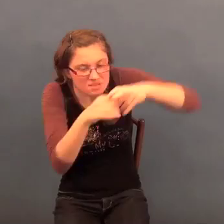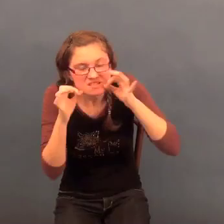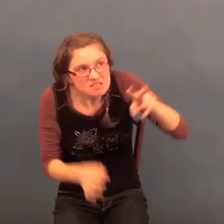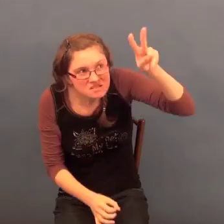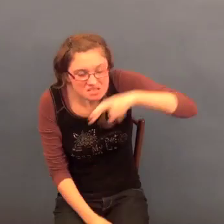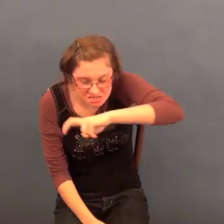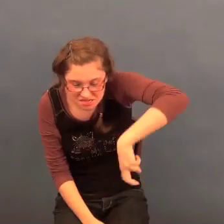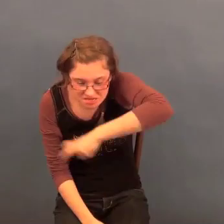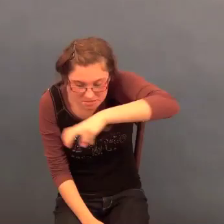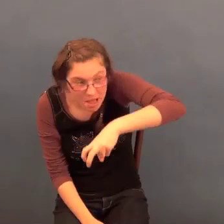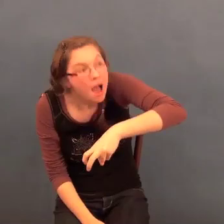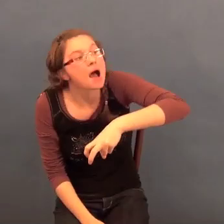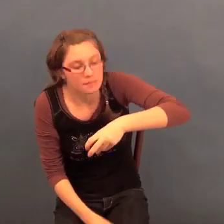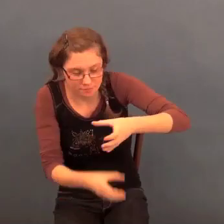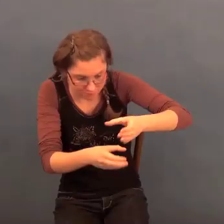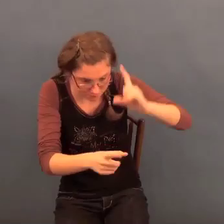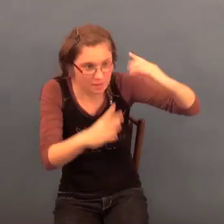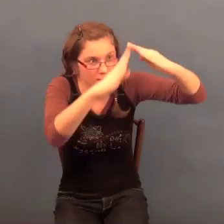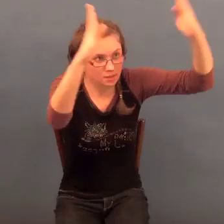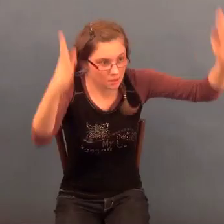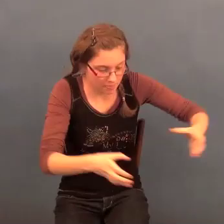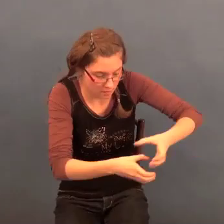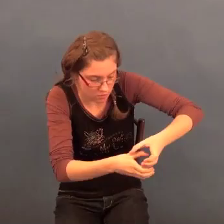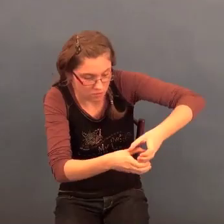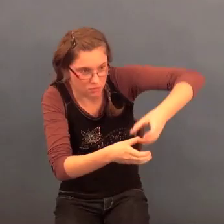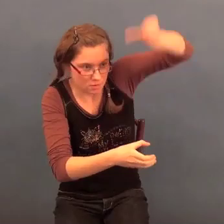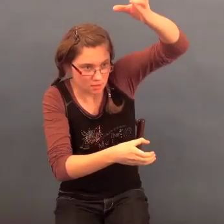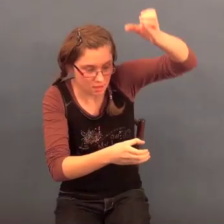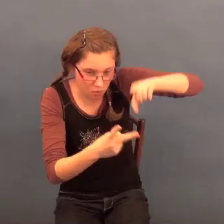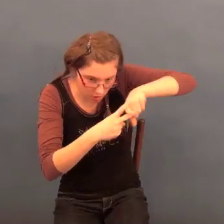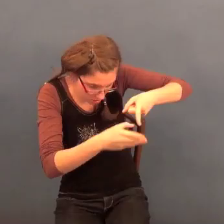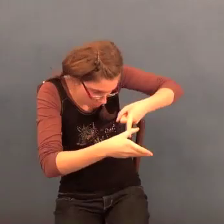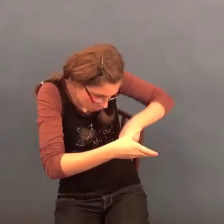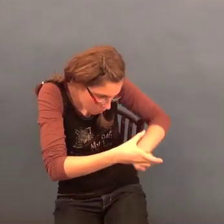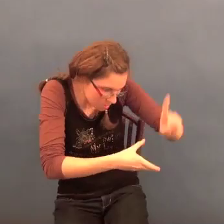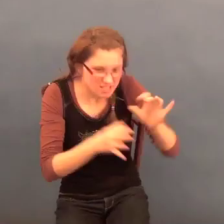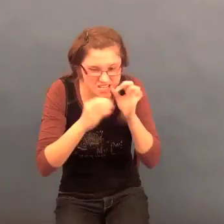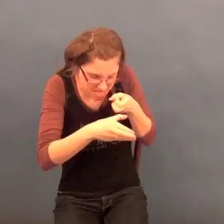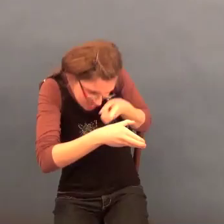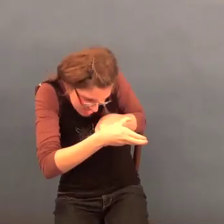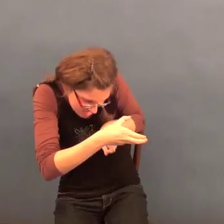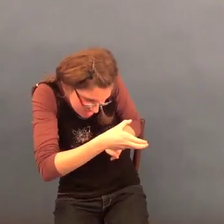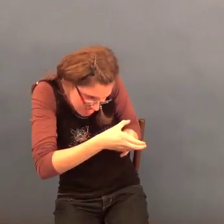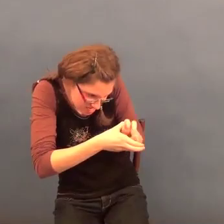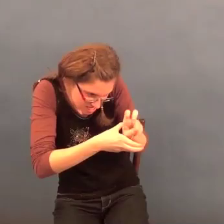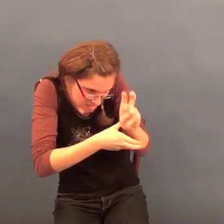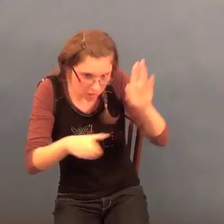Kot patrzy na niego i nadal krąży, ale wpada na pomysł, żeby wspiąć się wewnątrz rynny, więc wciska się do środka.